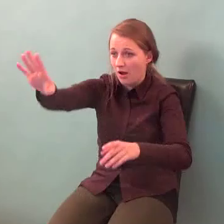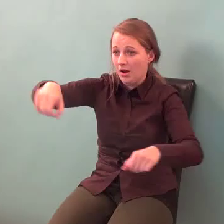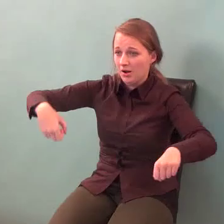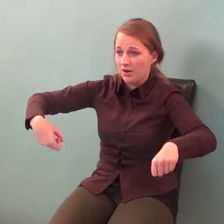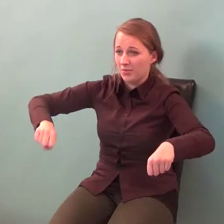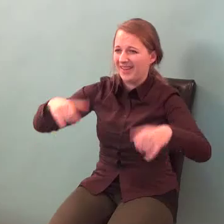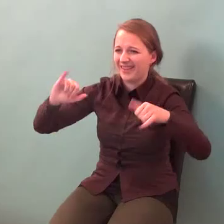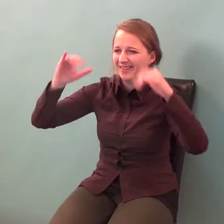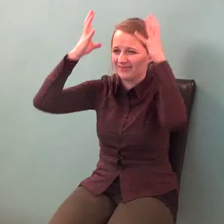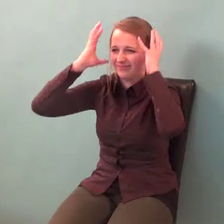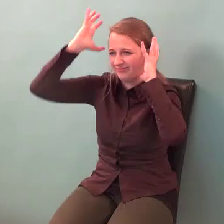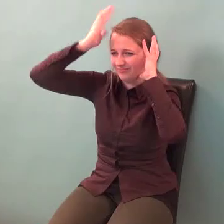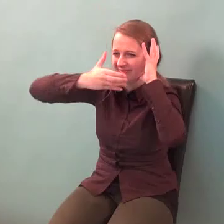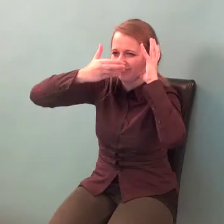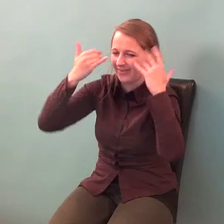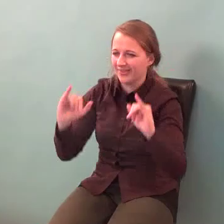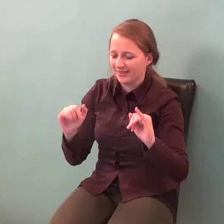Na motor potrzebny jest inny kask z szybką.